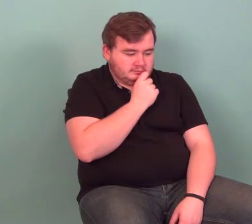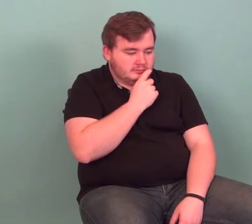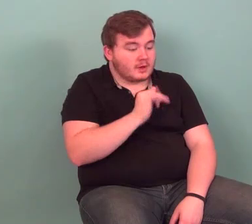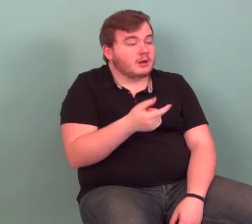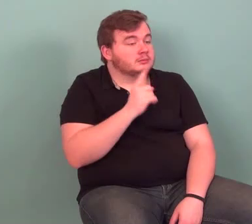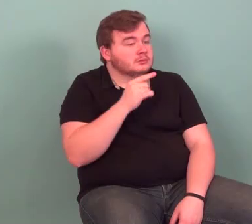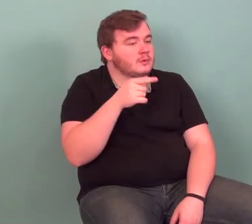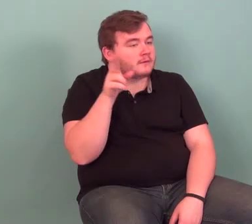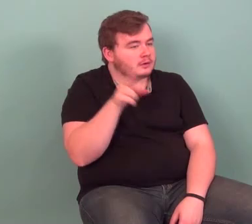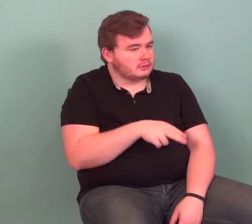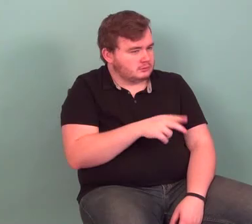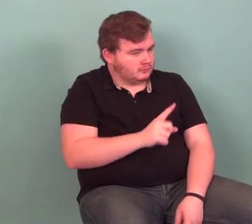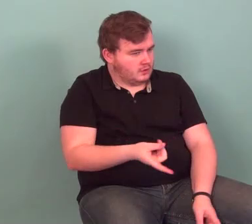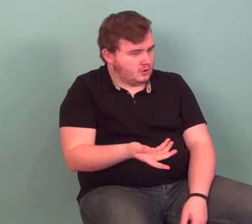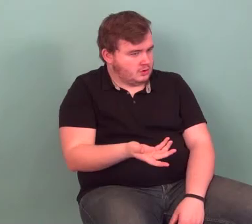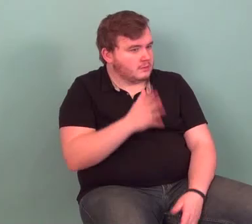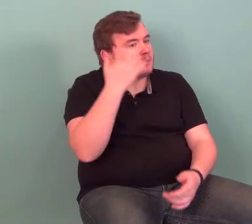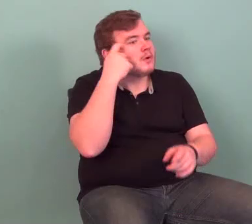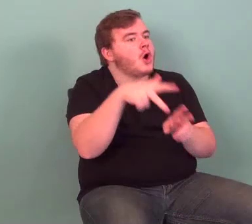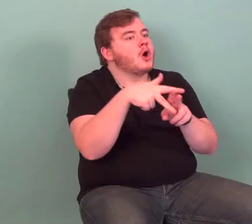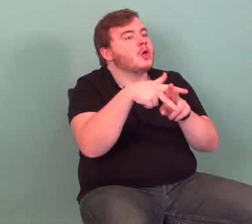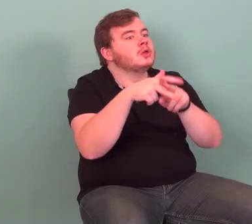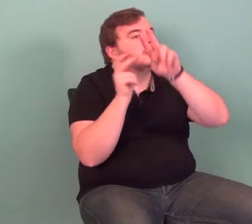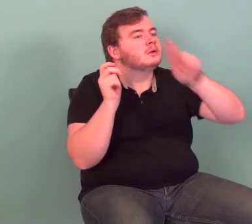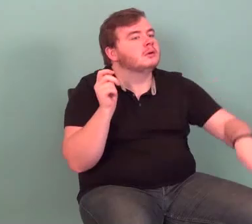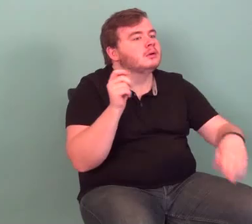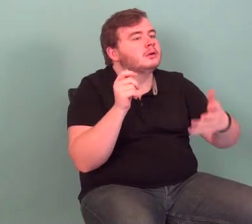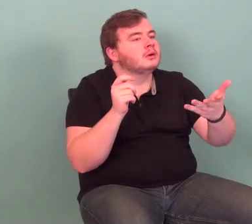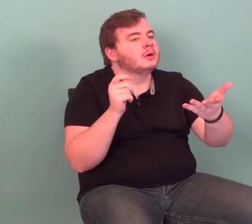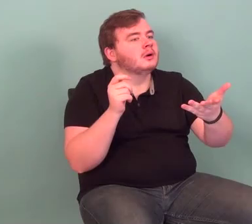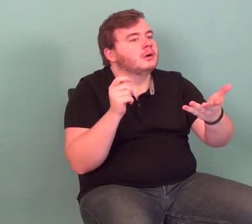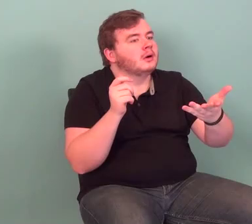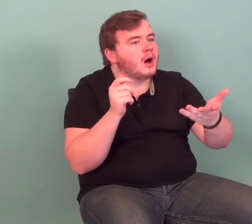Właśnie, powinien być przekreślony znak, czyli zakaz, tak jak u konia było.